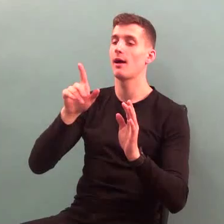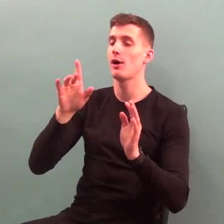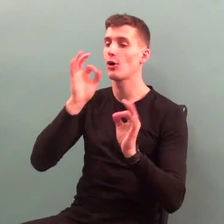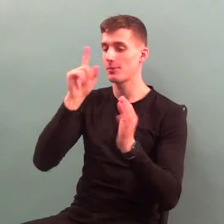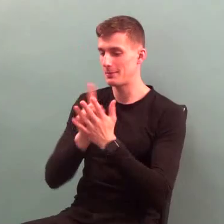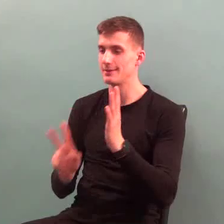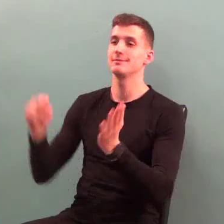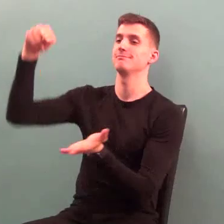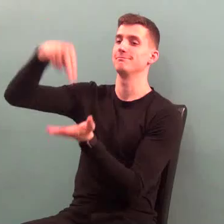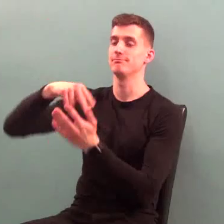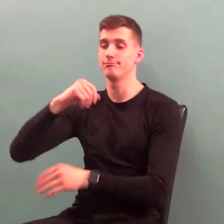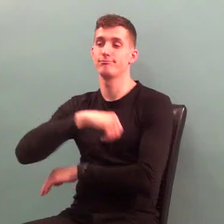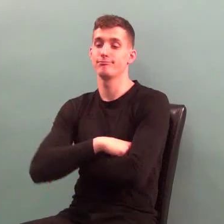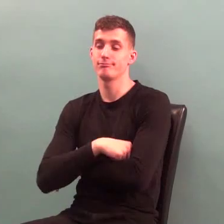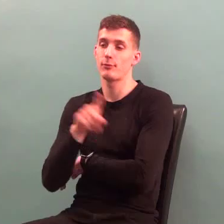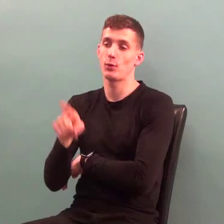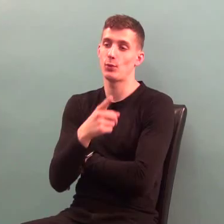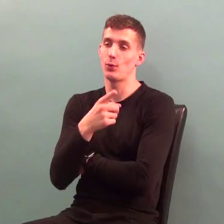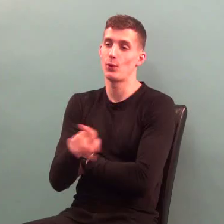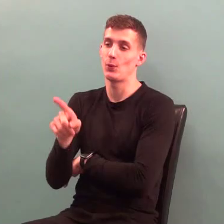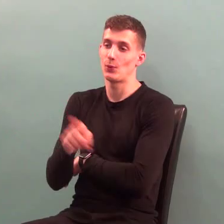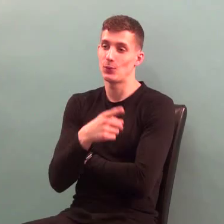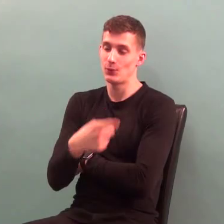Kotu udało się wejść, stanął i przygląda się z założonymi łapami jak ptaszek się huśta.